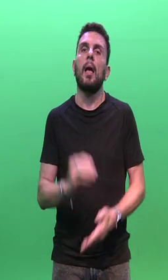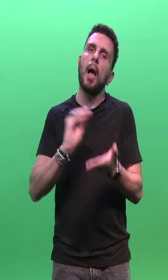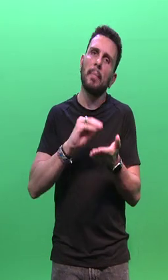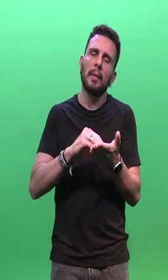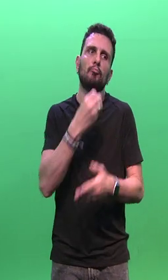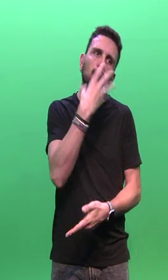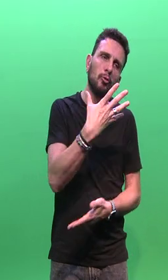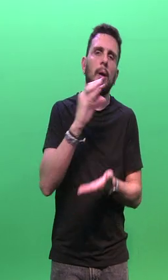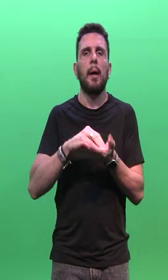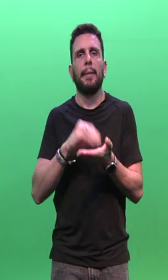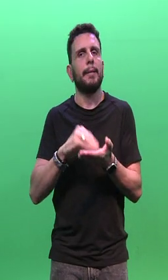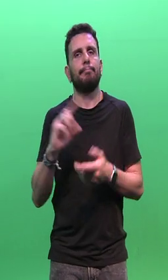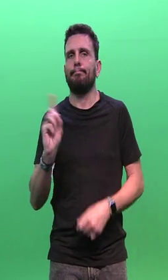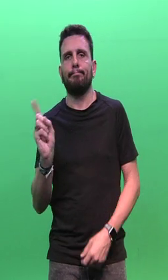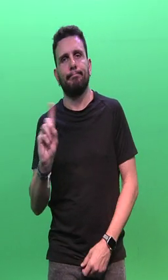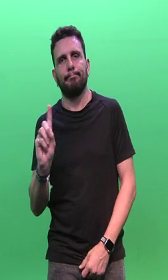De vegades molt bé, i de vegades no.